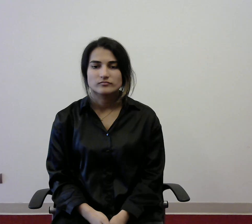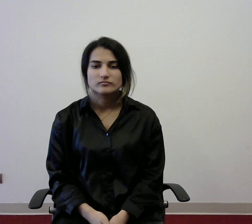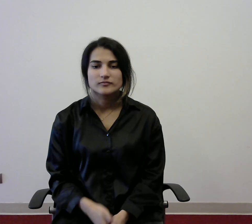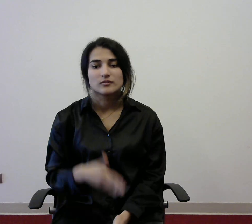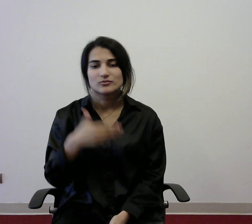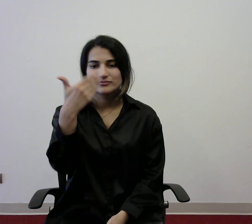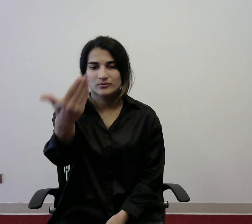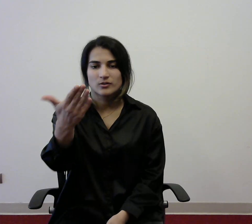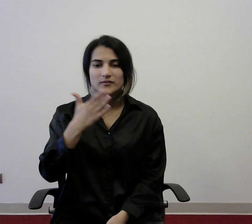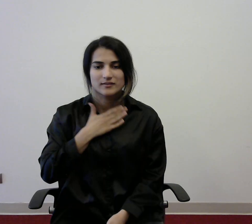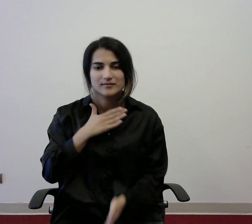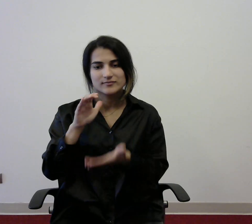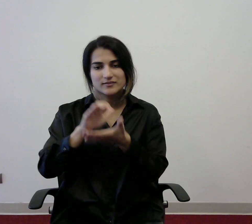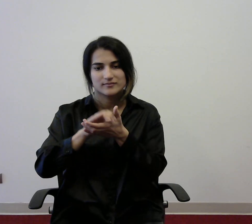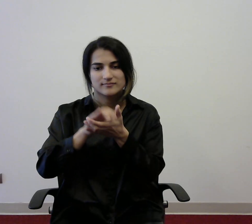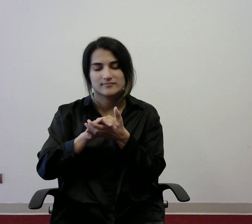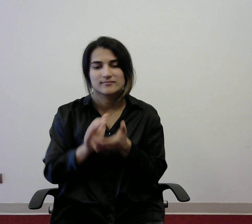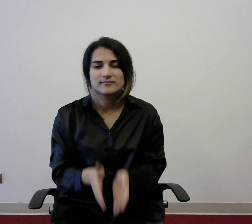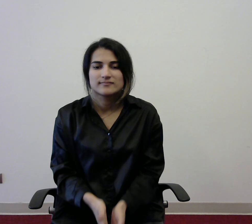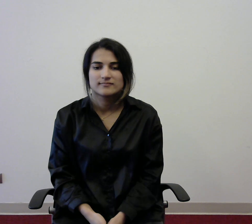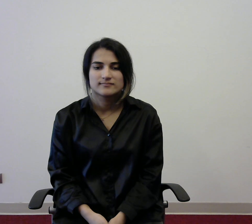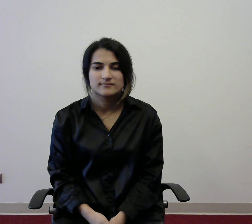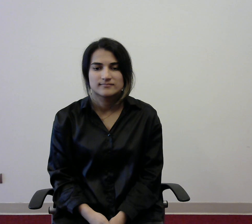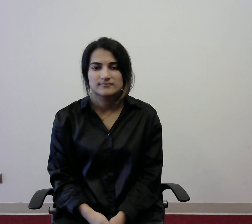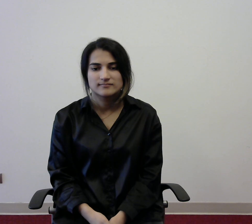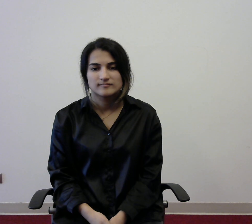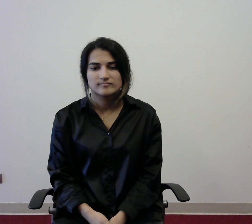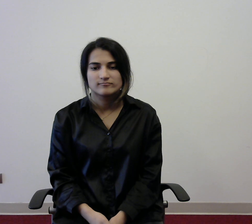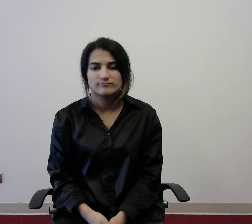Siz mənə tanış gəlirsiniz